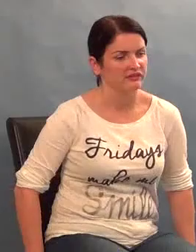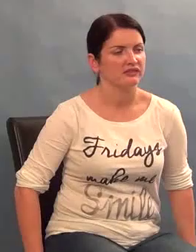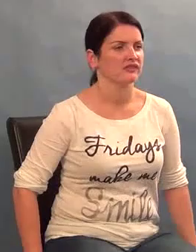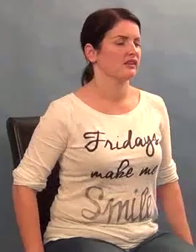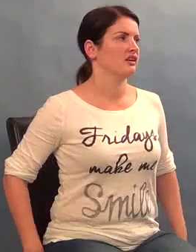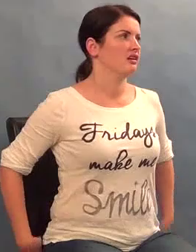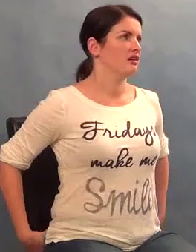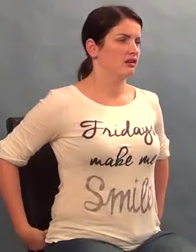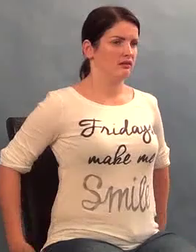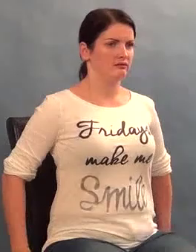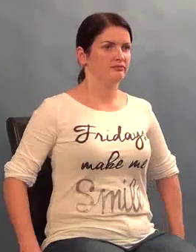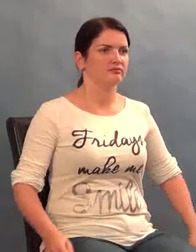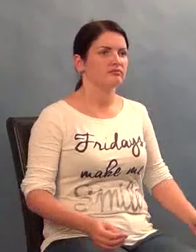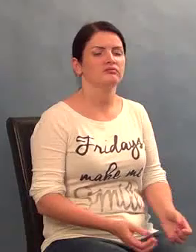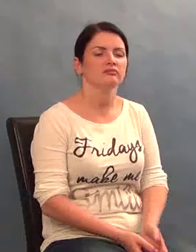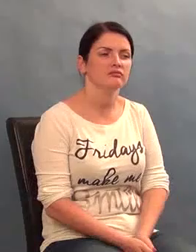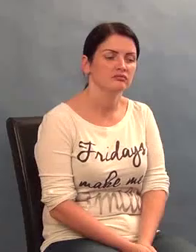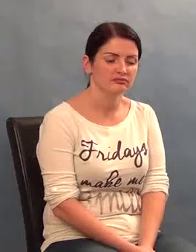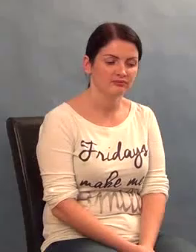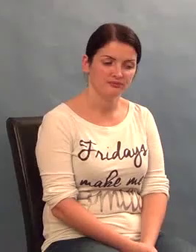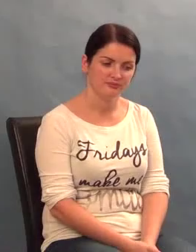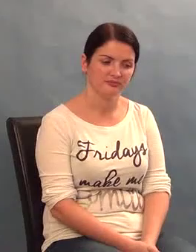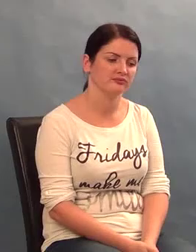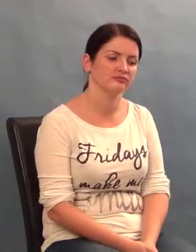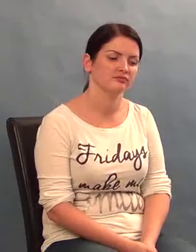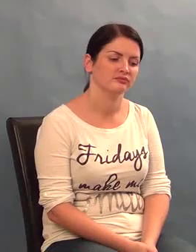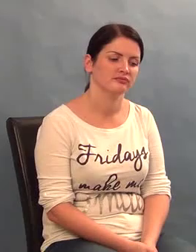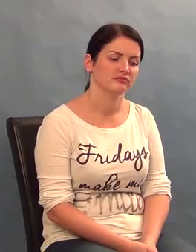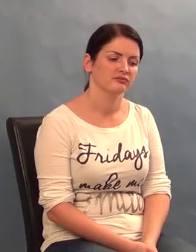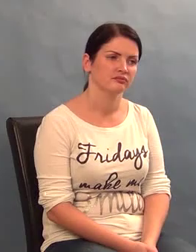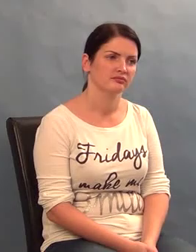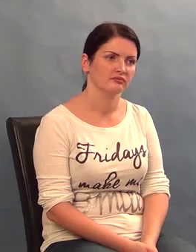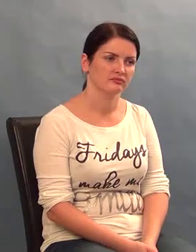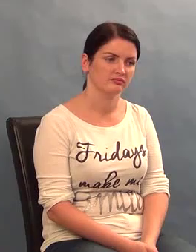Zauważyłam, że jak jadę samochodem, to widzę pod szkołą taki znak trójkątny, a w nim są pasy dla pieszych, ale to co widzę na rysunku to samochód...